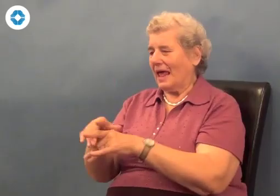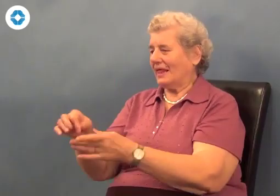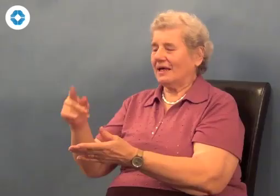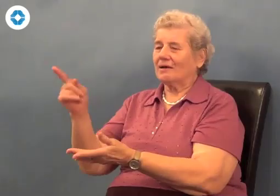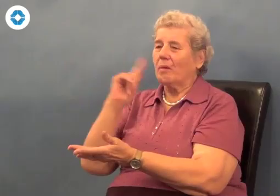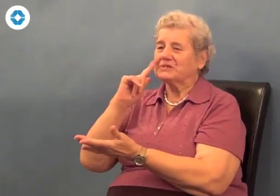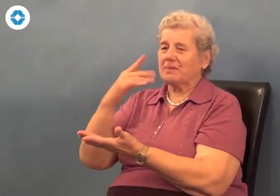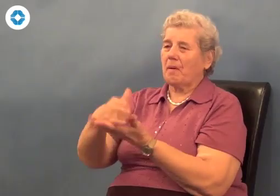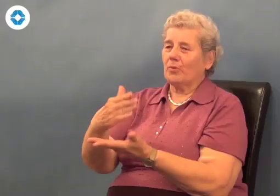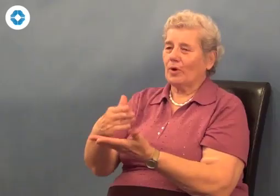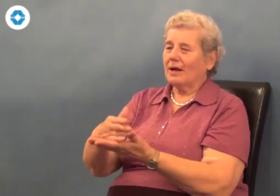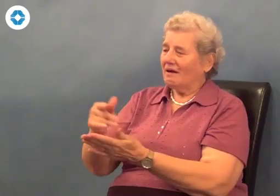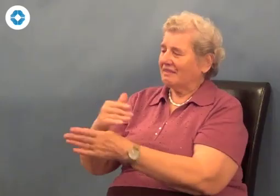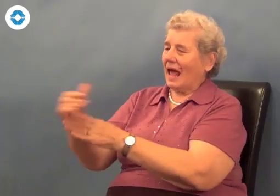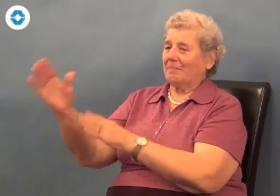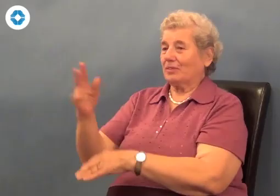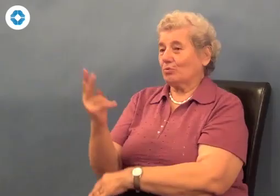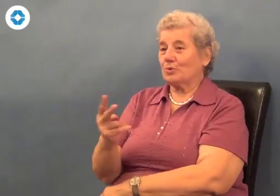Chłopczyk pomógł, będą dalej szukać.